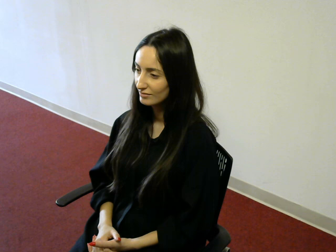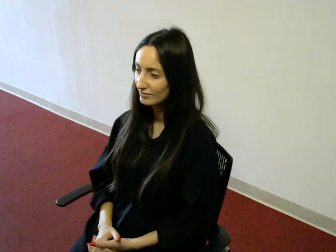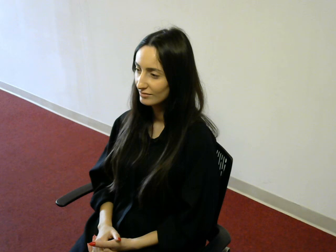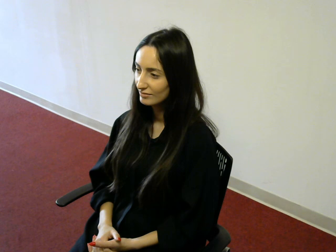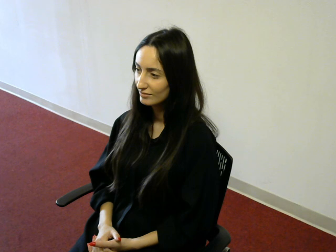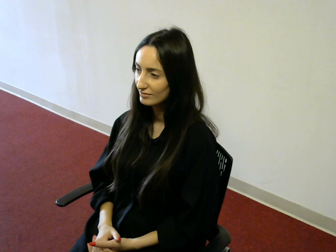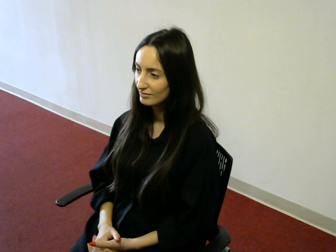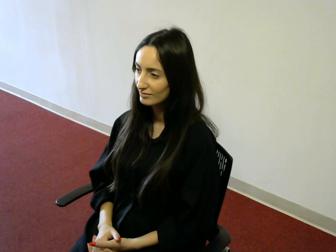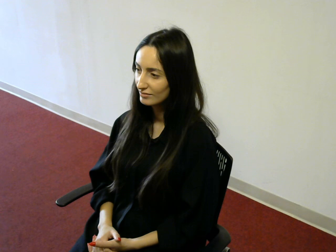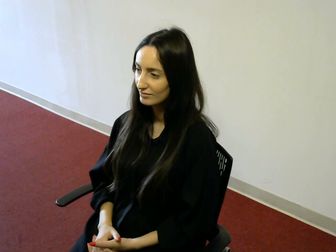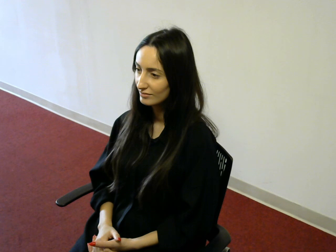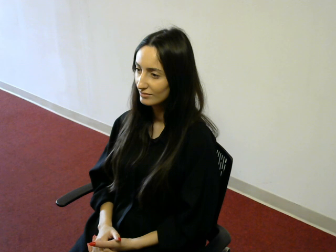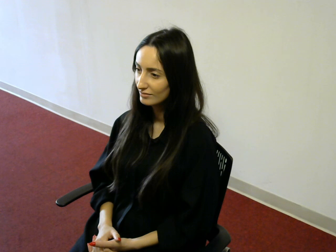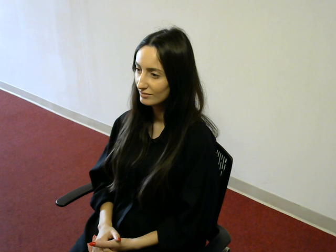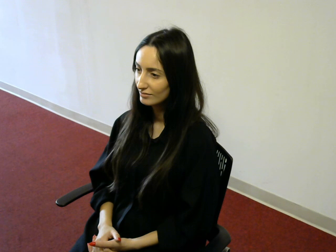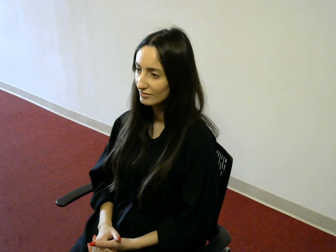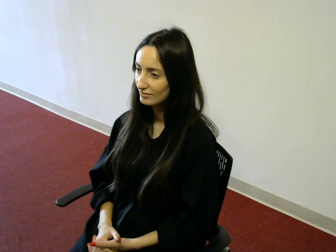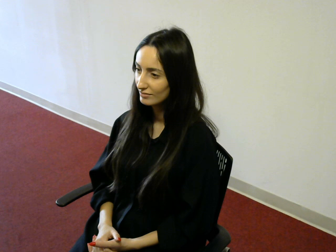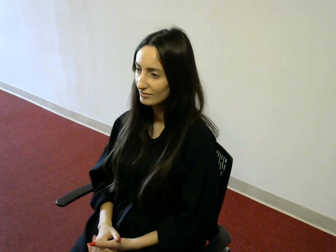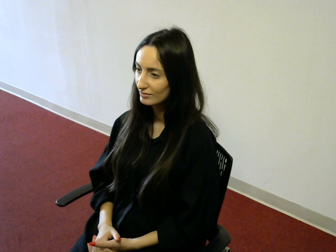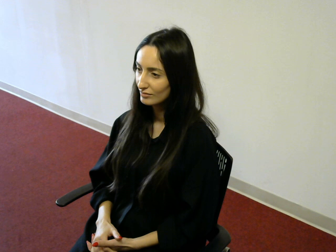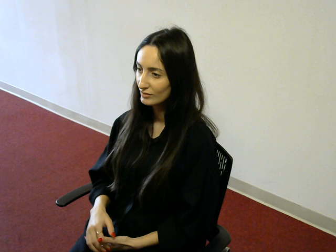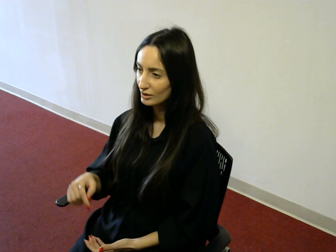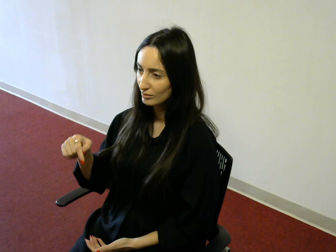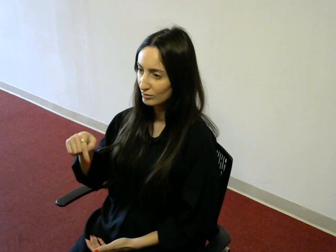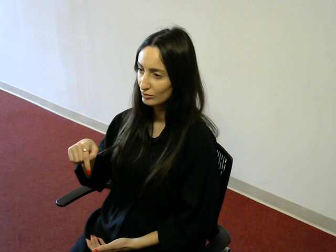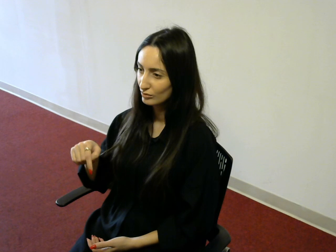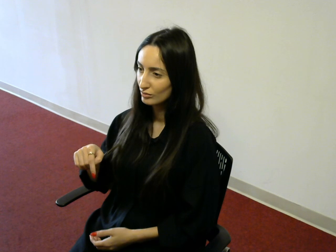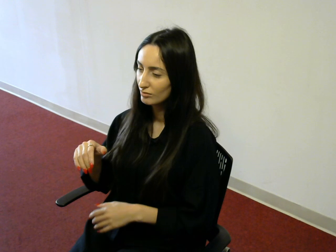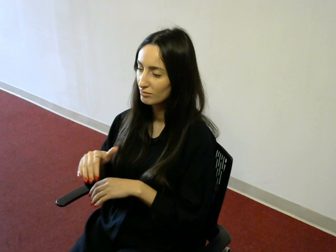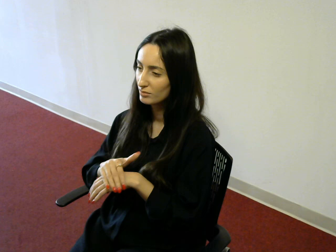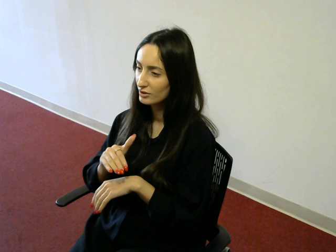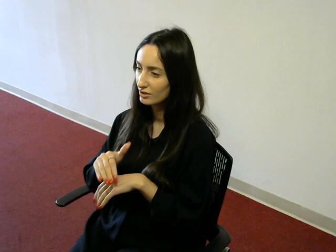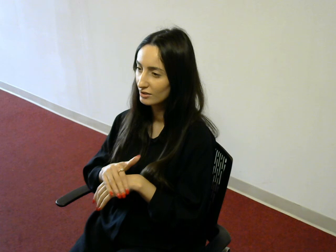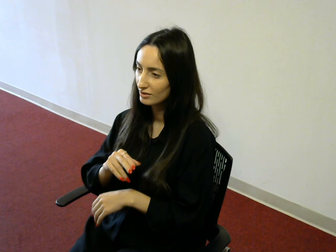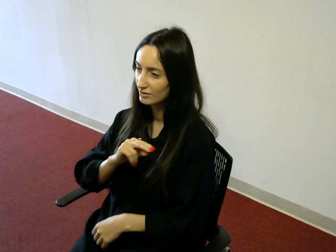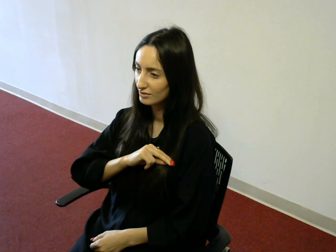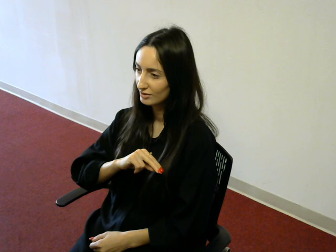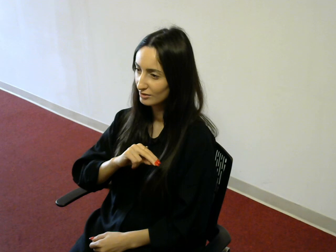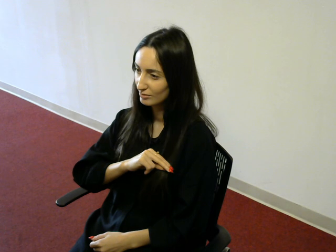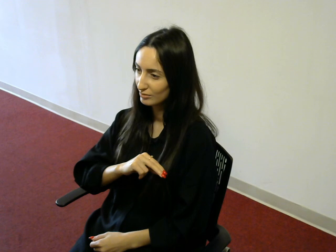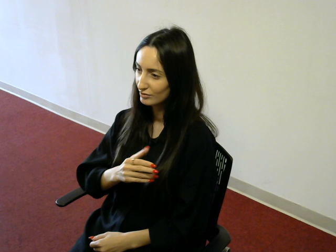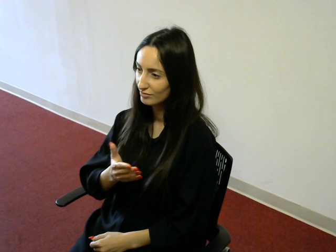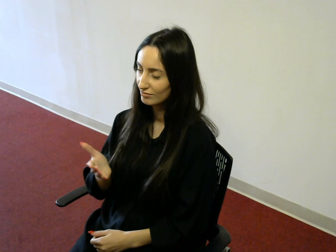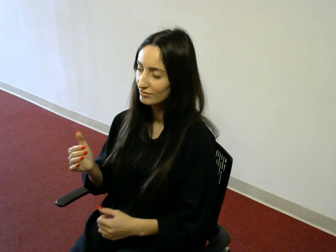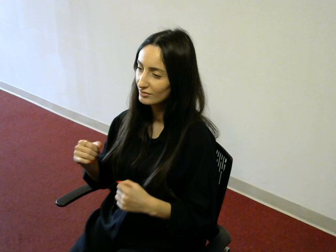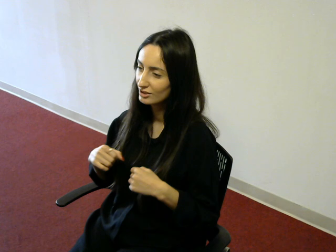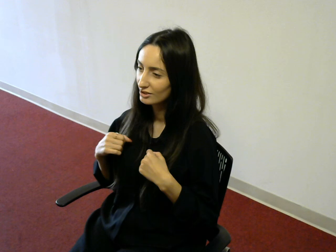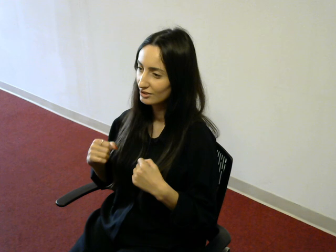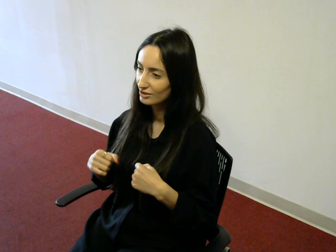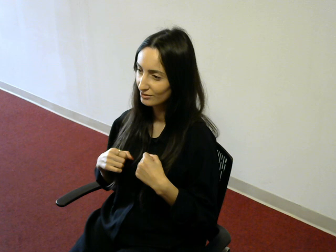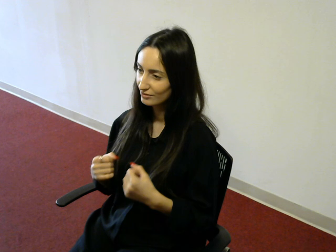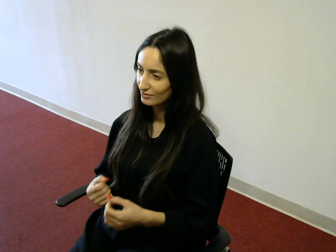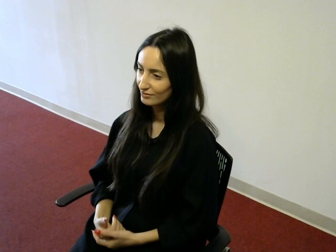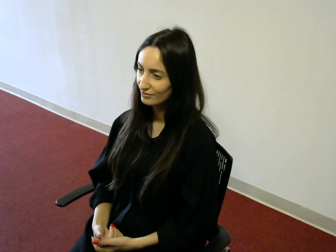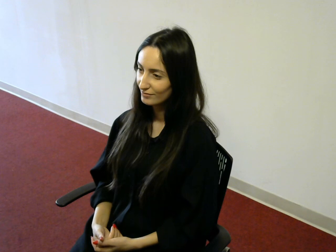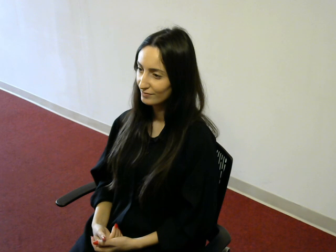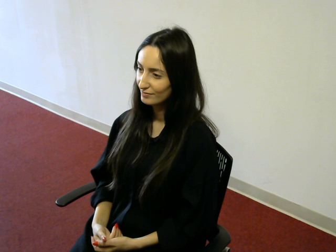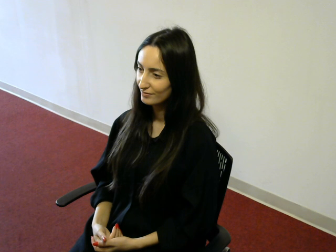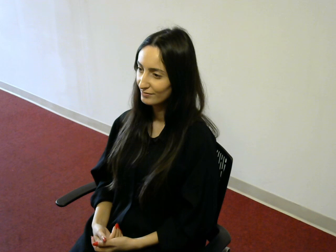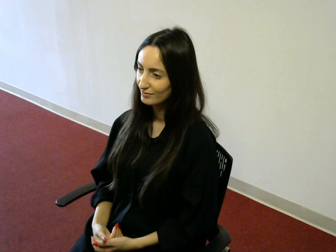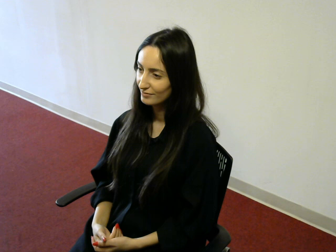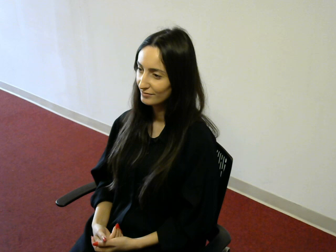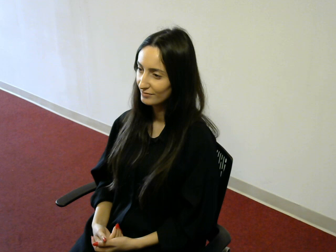Burda mehriban işçilər çalışır